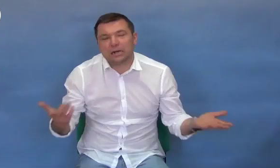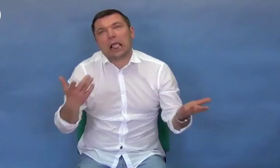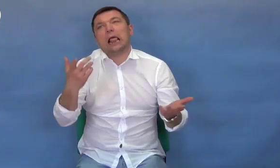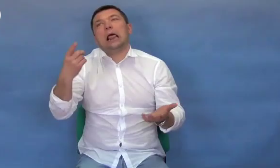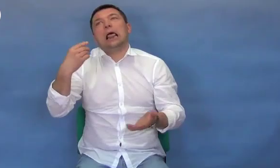Zawiadamiają.